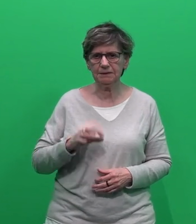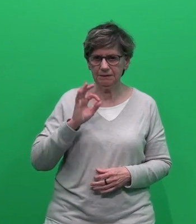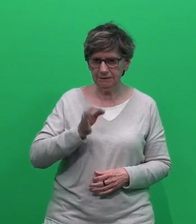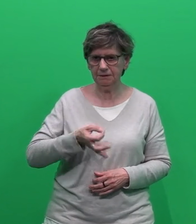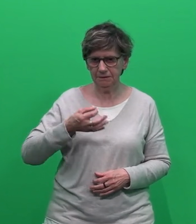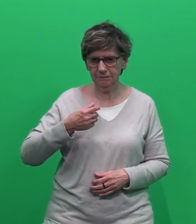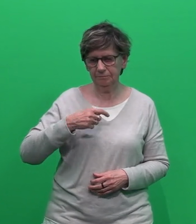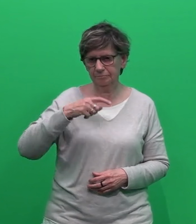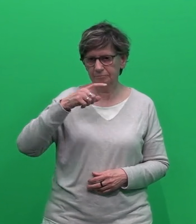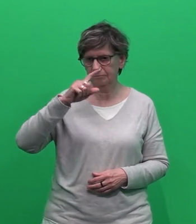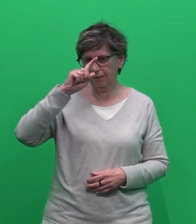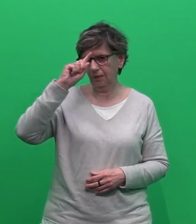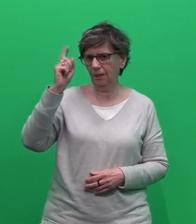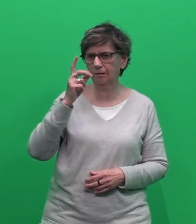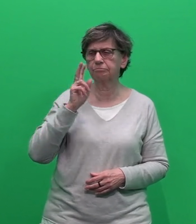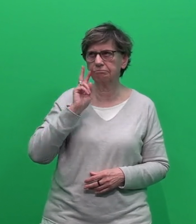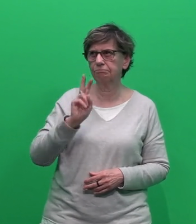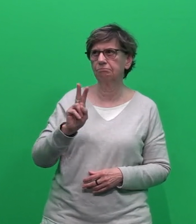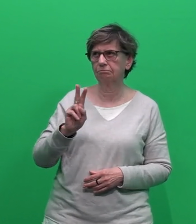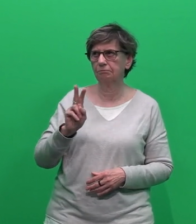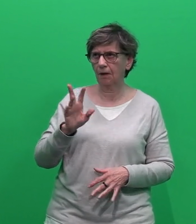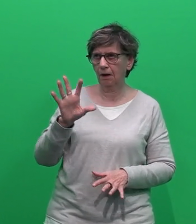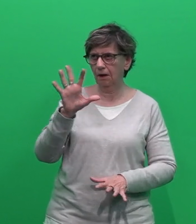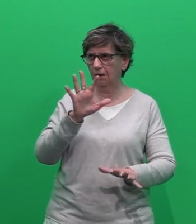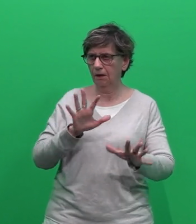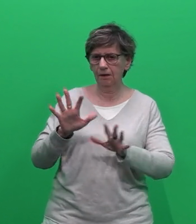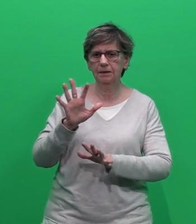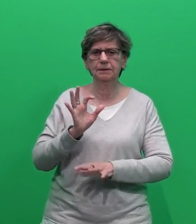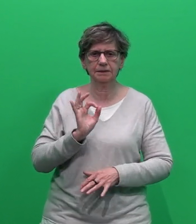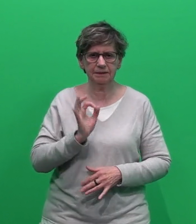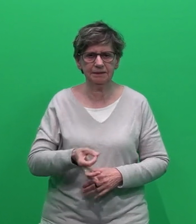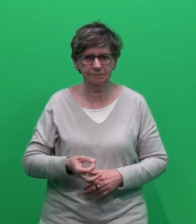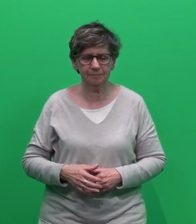Sí, em marejo, tinc visió borrosa i estic desorientada, sí.